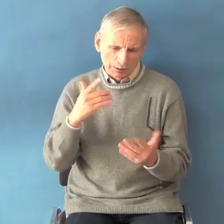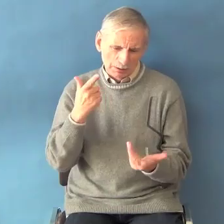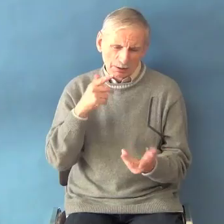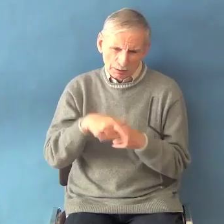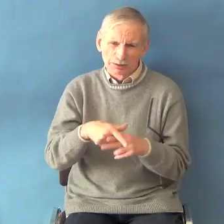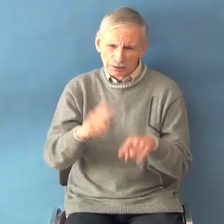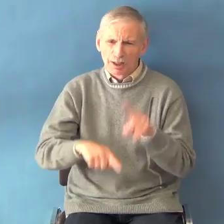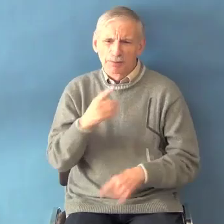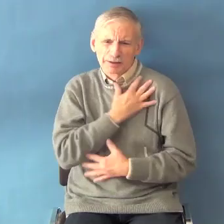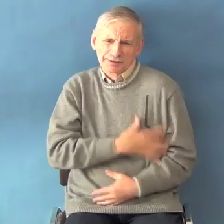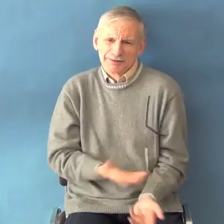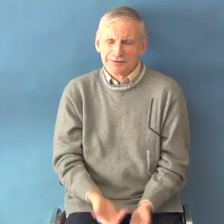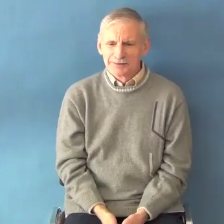Koń ma normalną sierść.